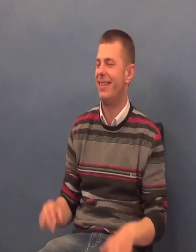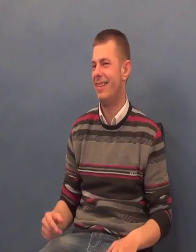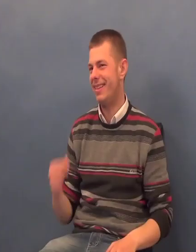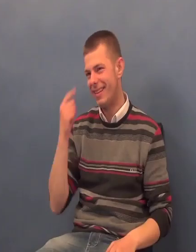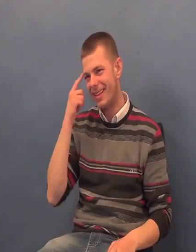Tak myślałem.